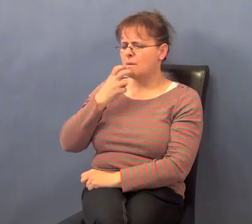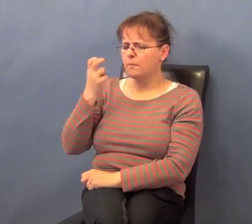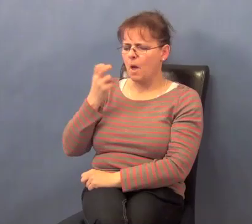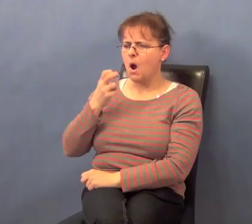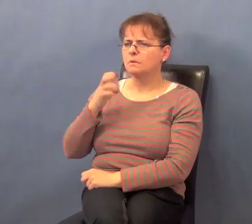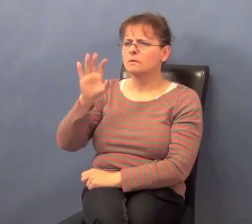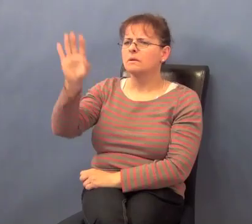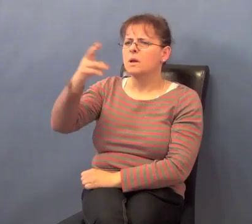A, to prąd.